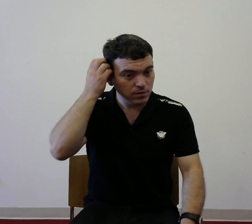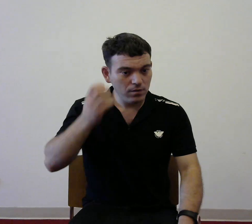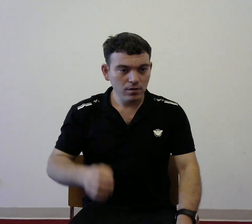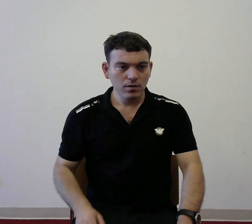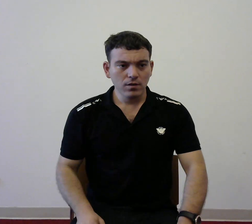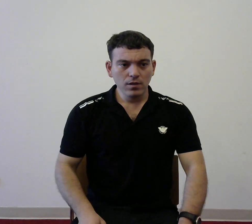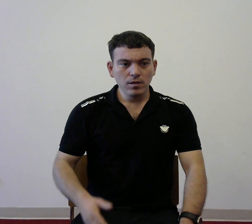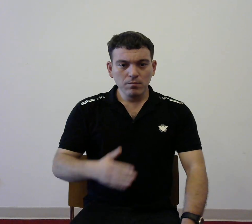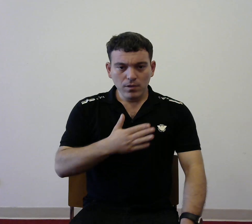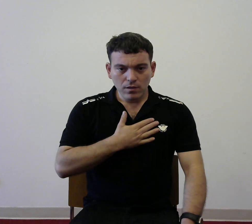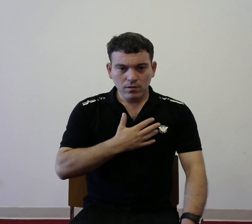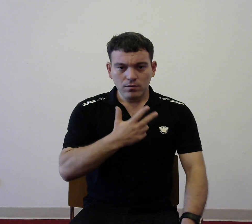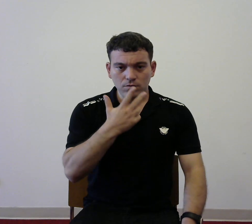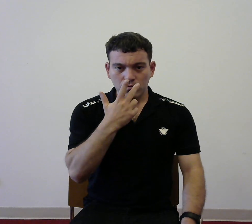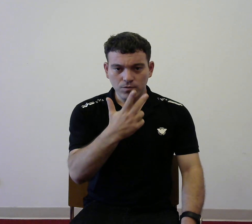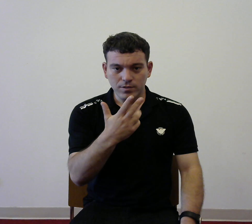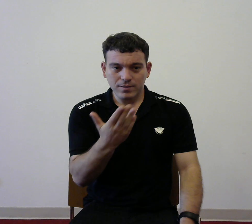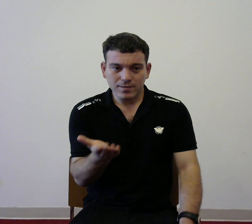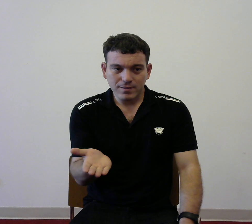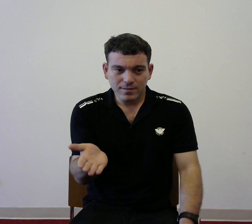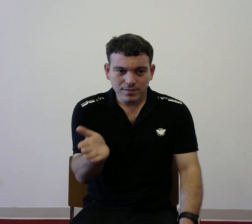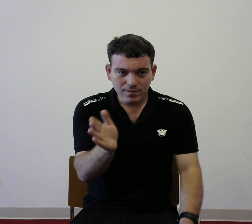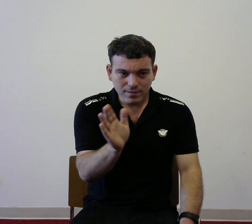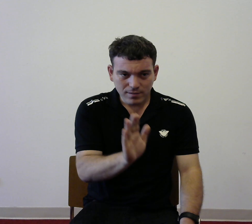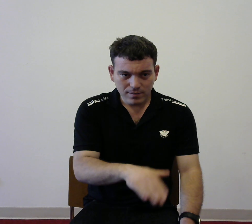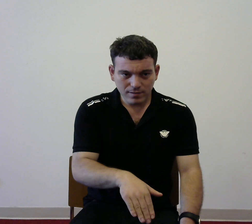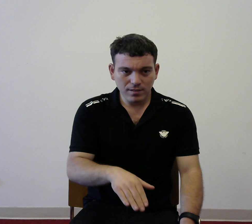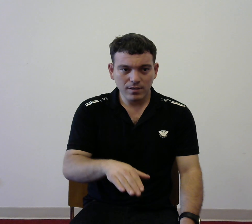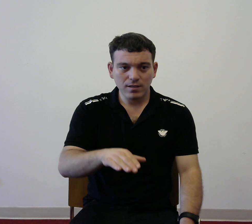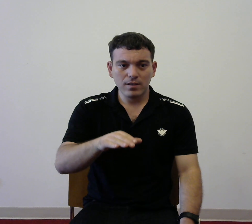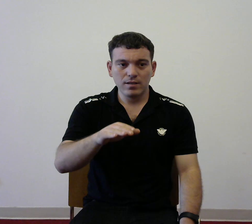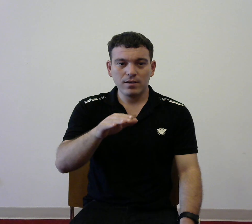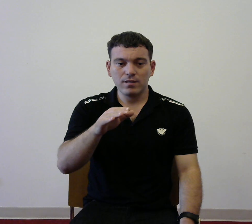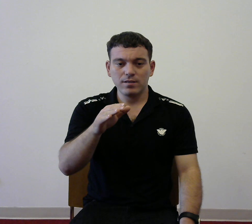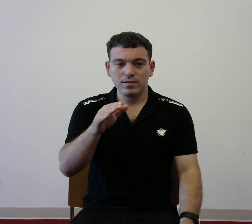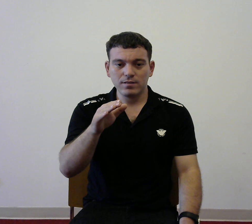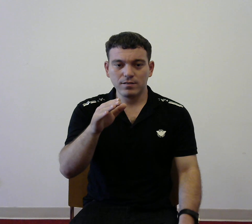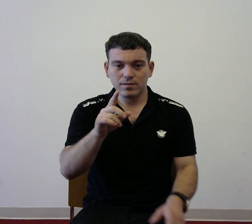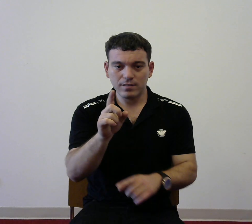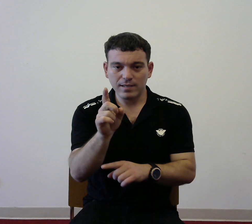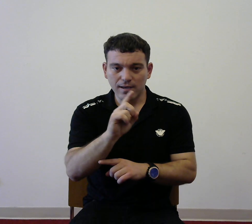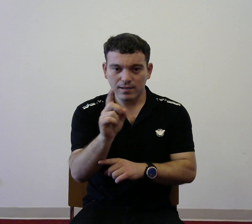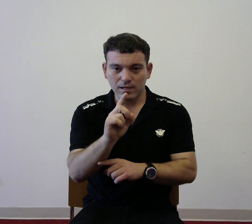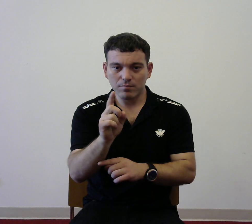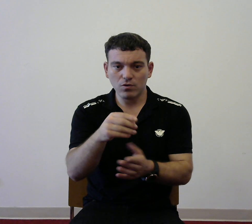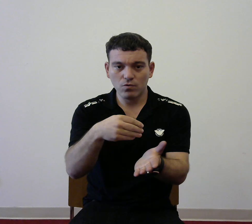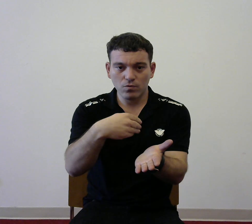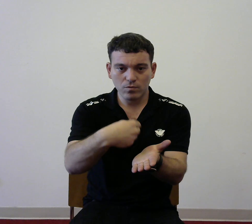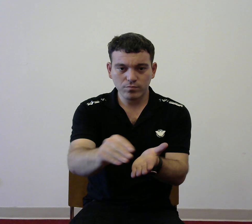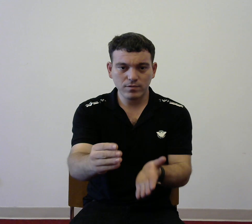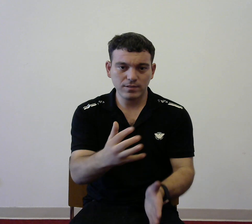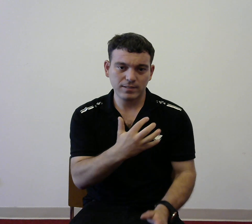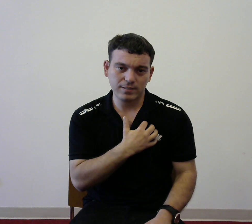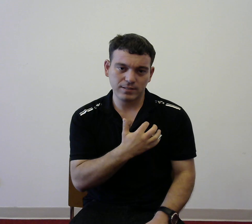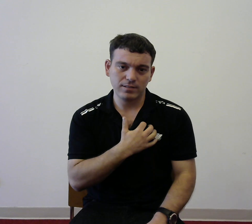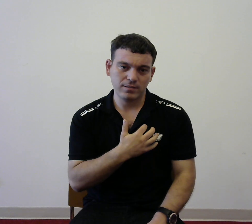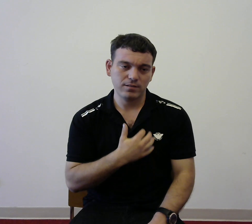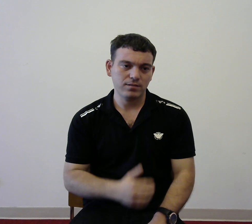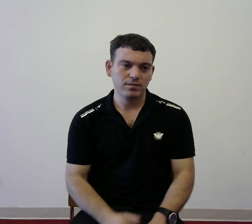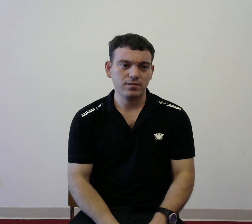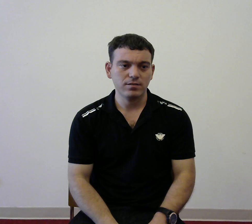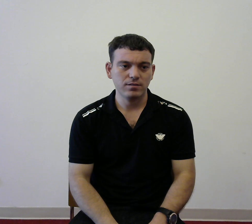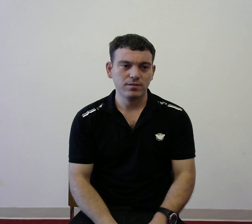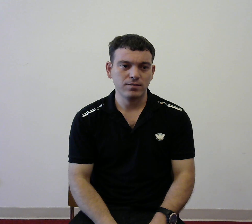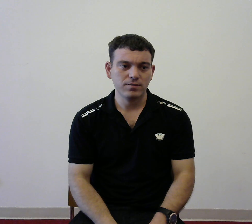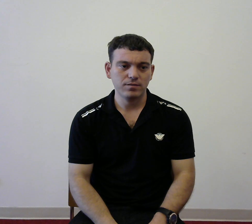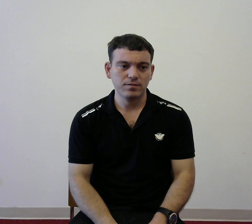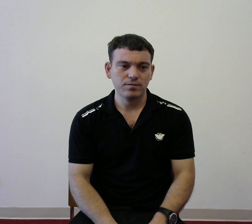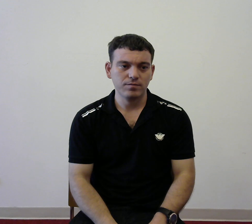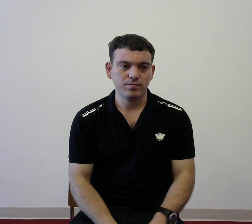Mən 3 ədəd qələm almaq istərdim